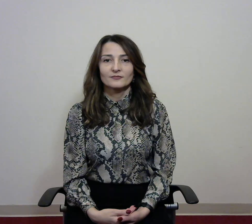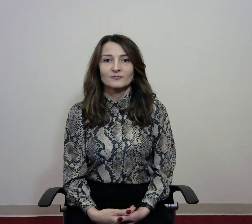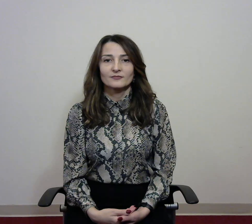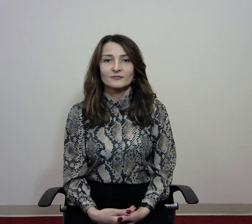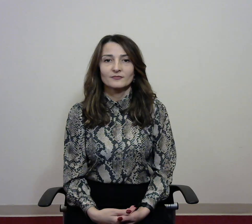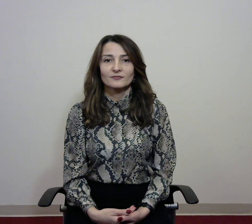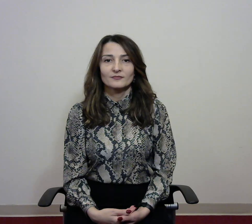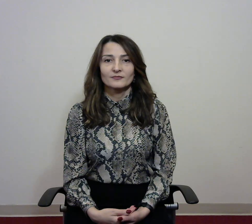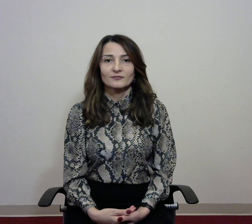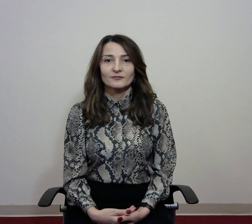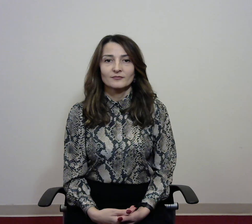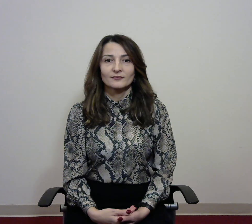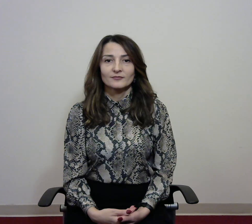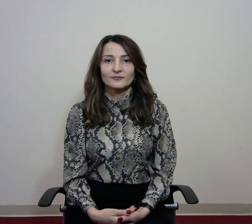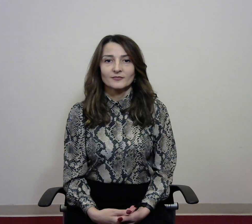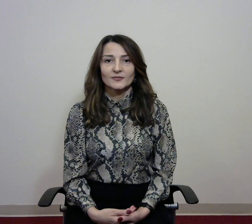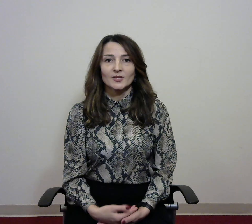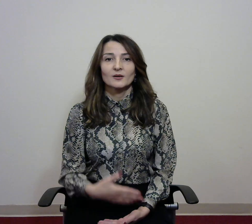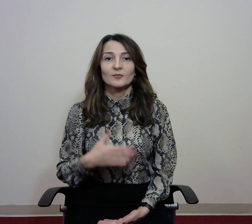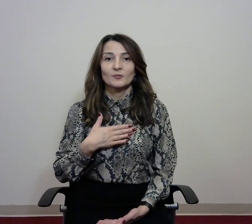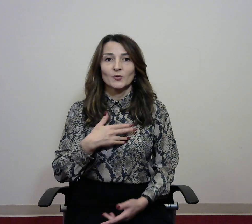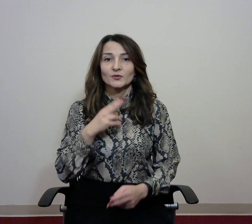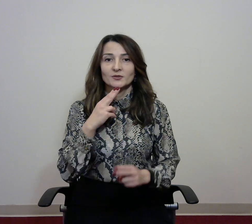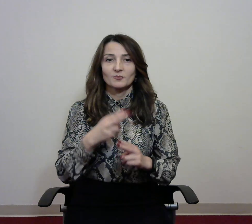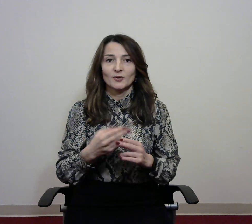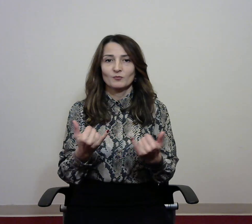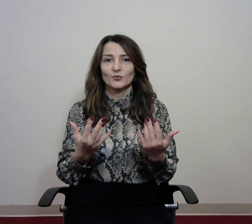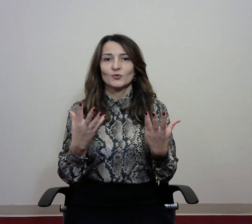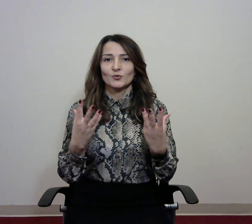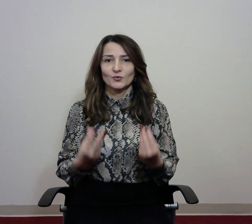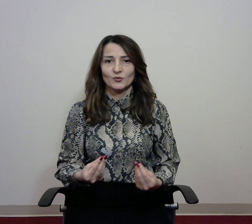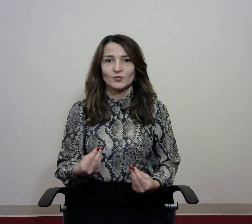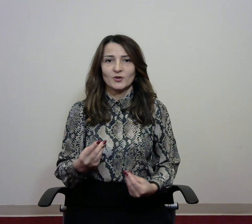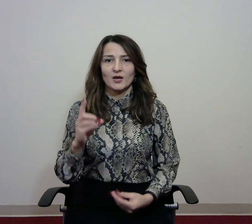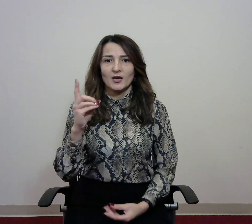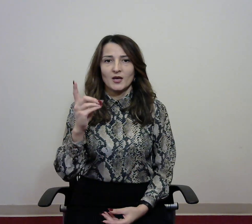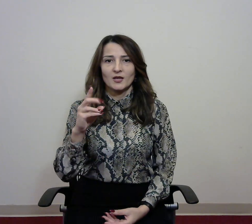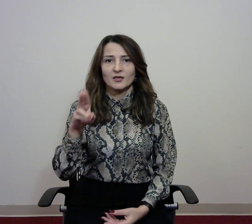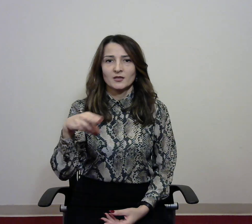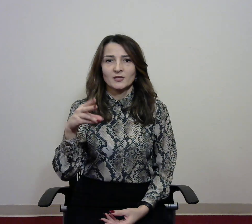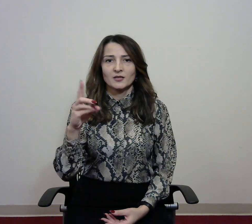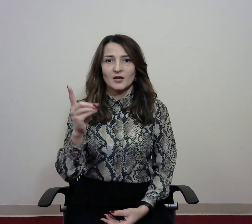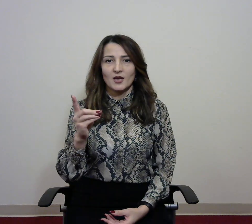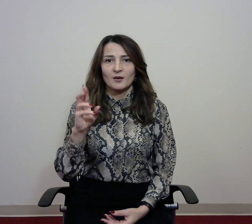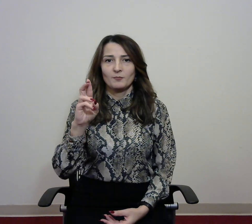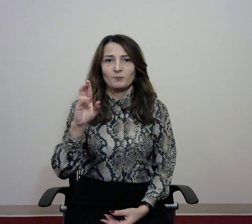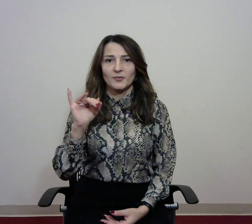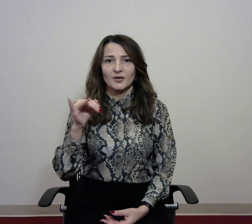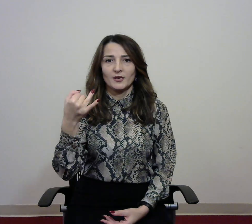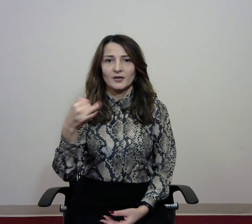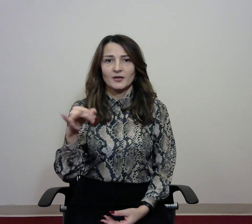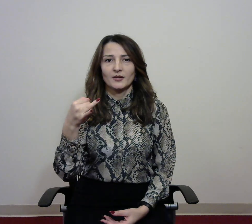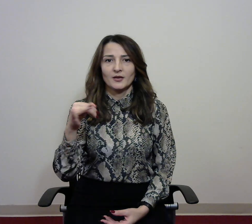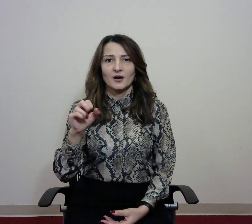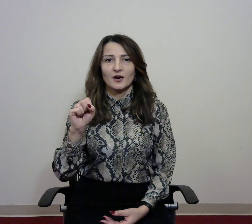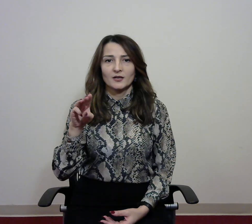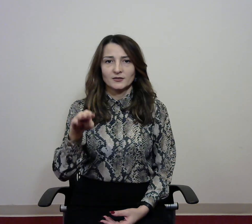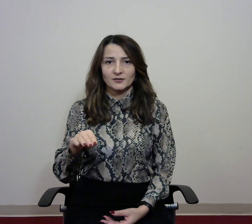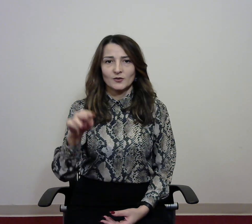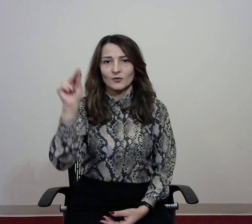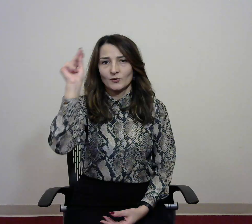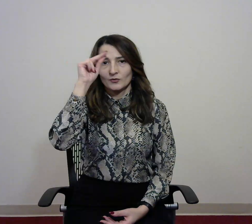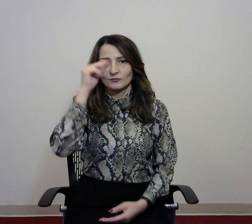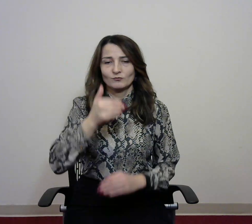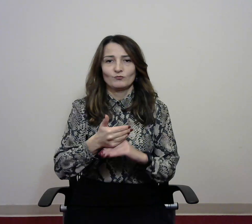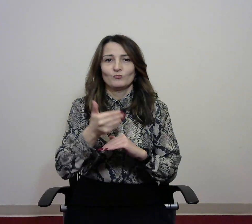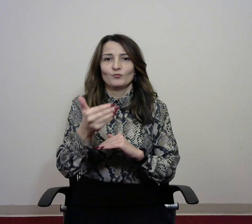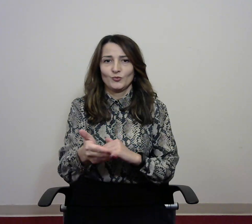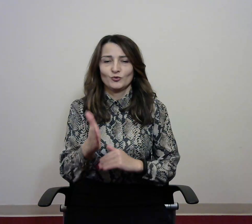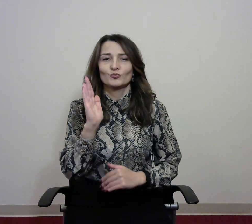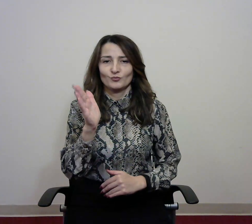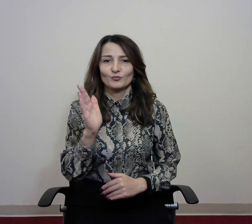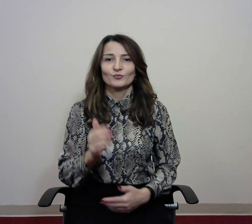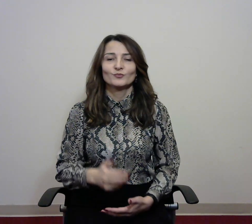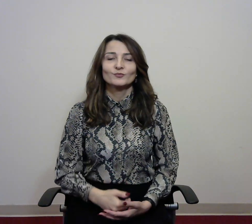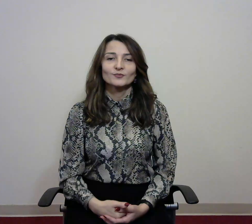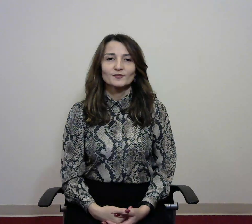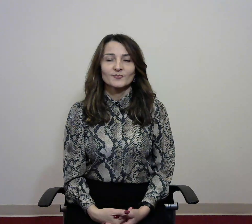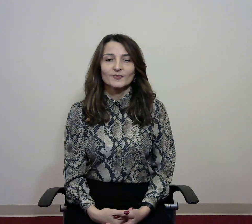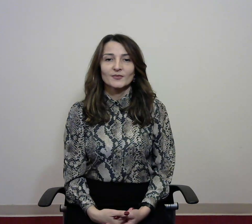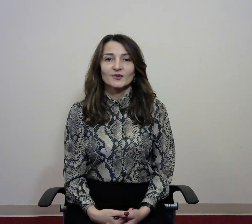Mənim bacım bu gün ədəbiyyat dərsinə gecikəcək